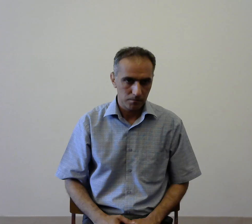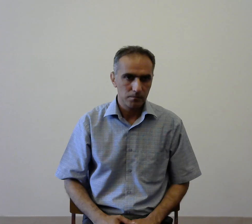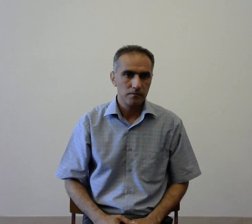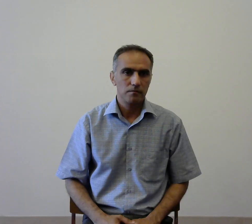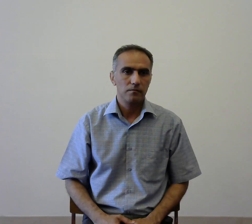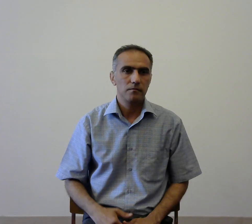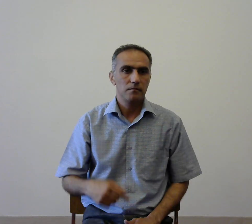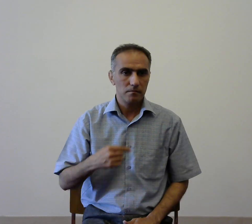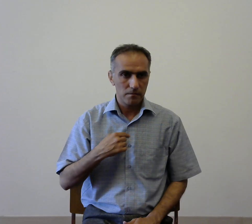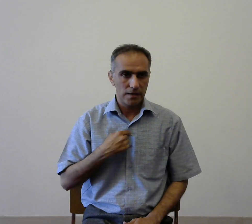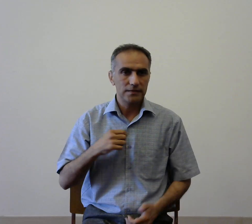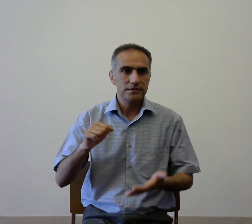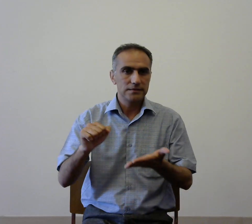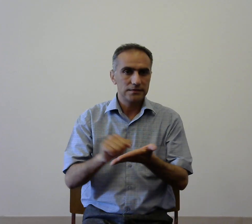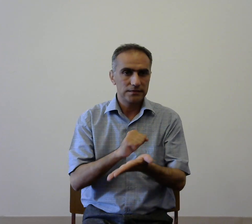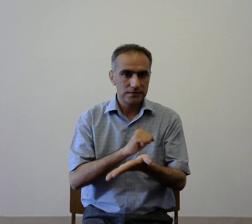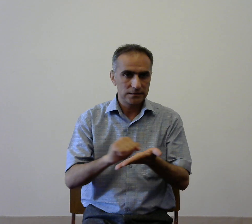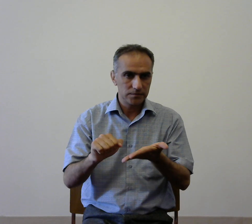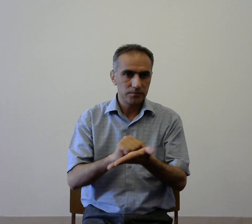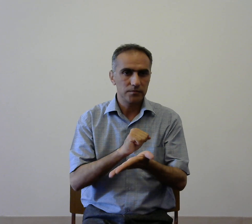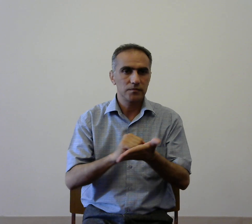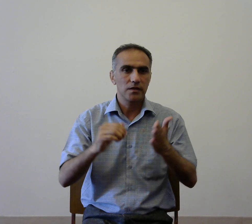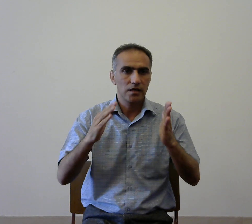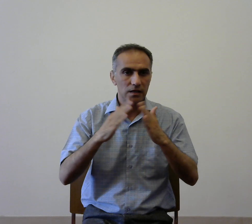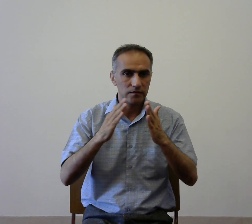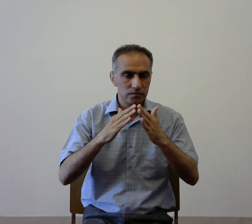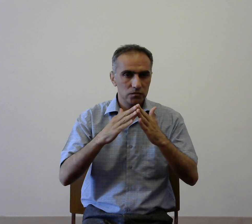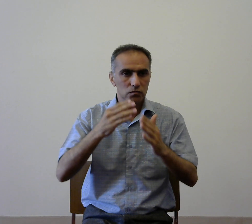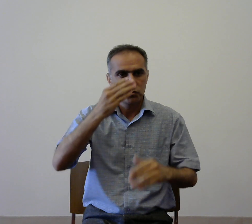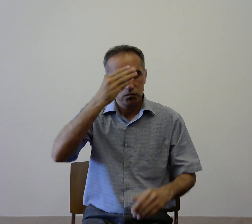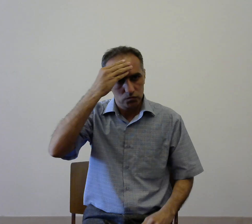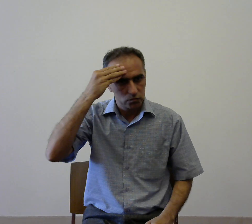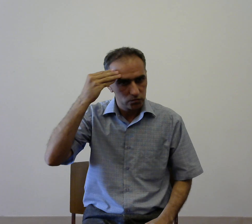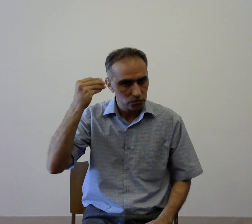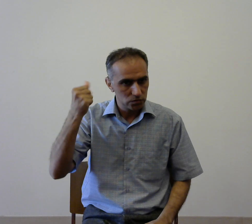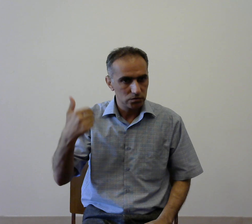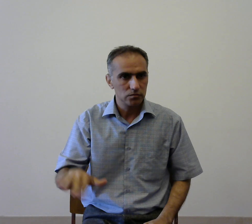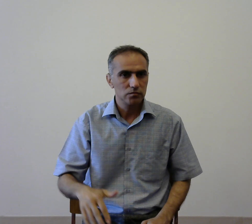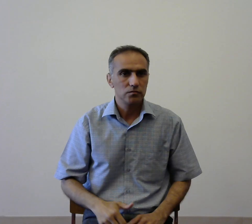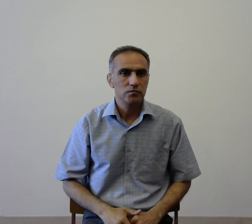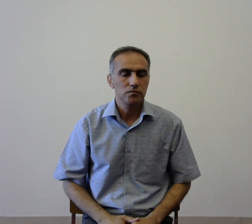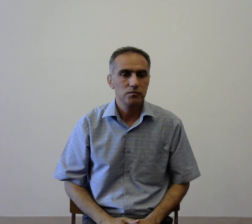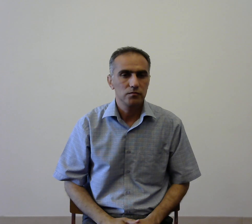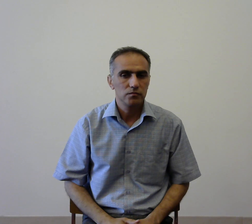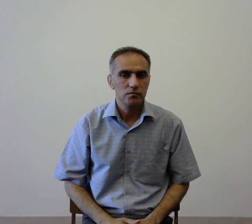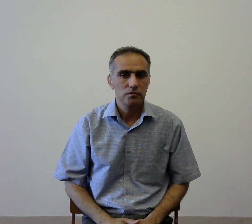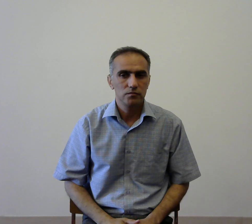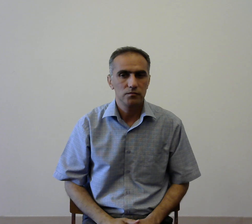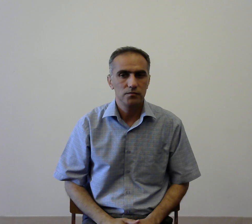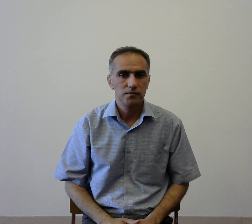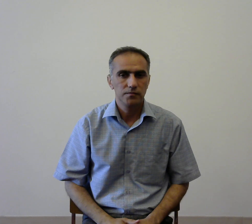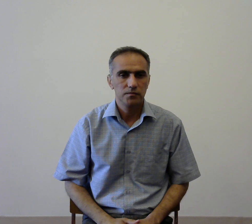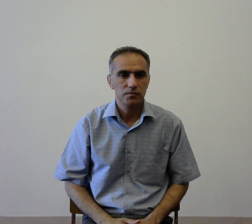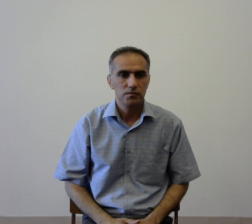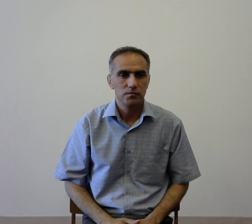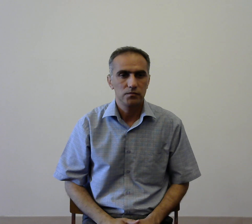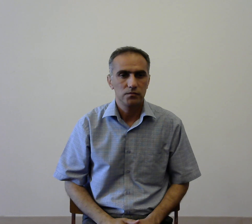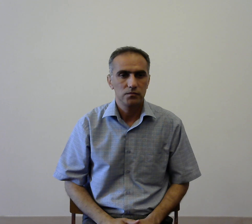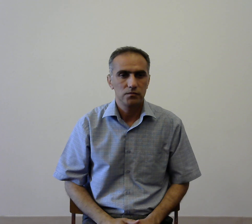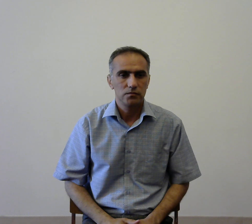Mən sənədlərimi evdə unutmuşam